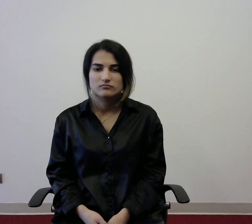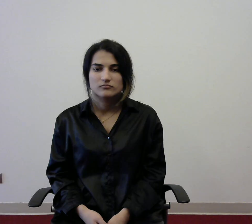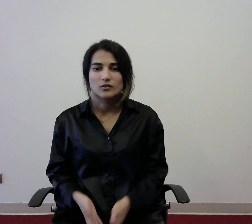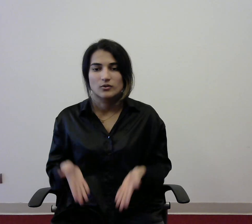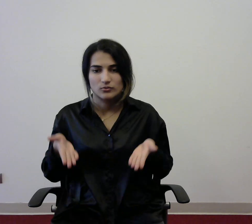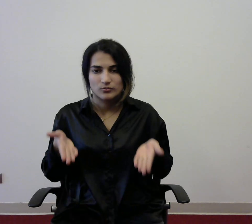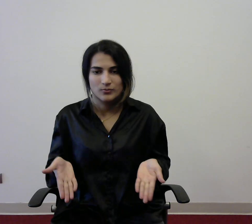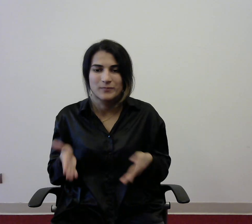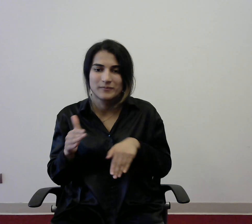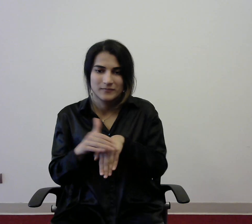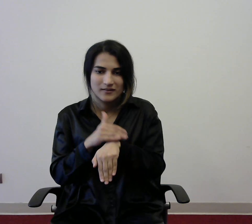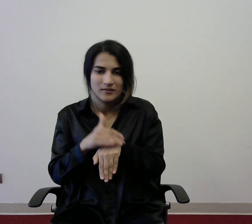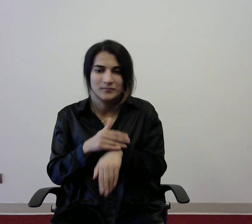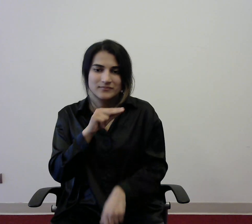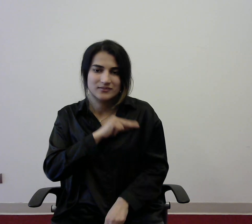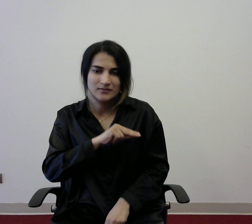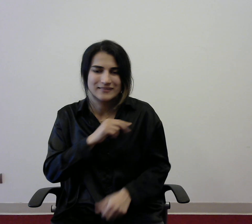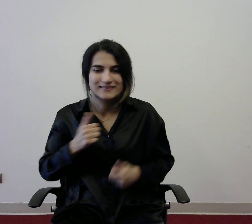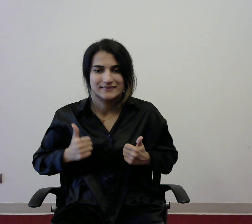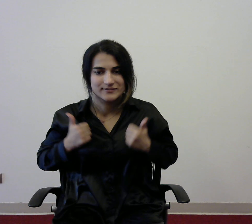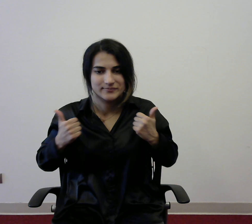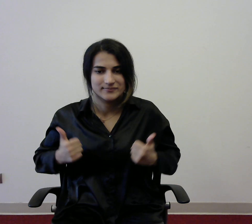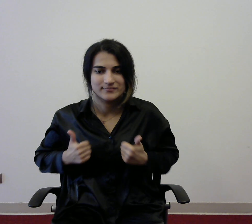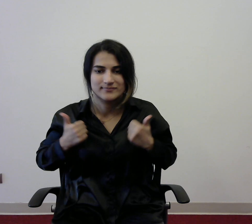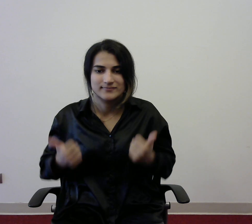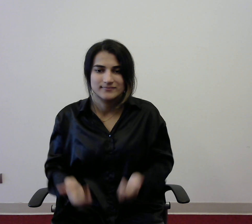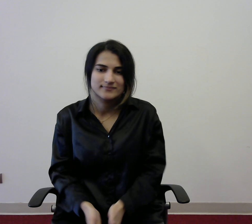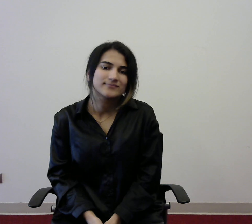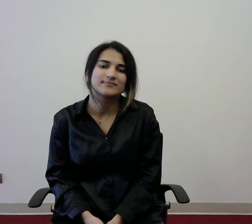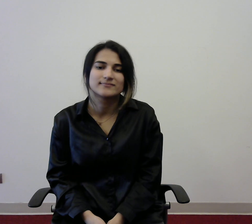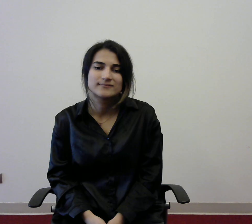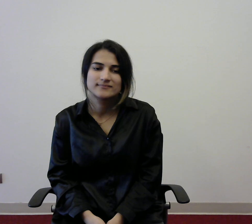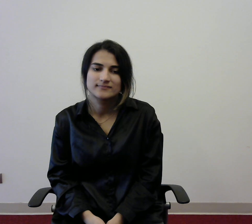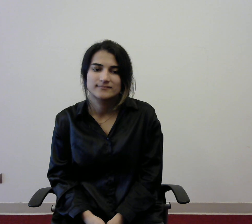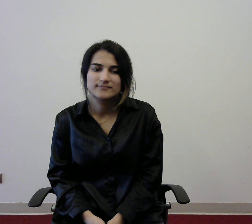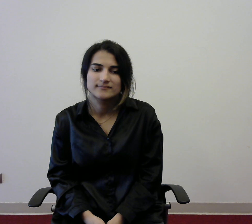Burda mehriban işçilər çalışır